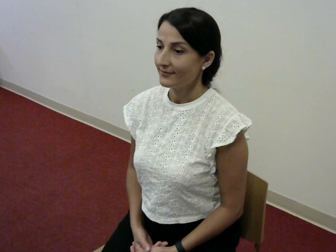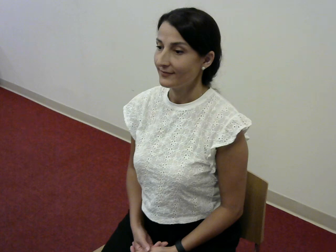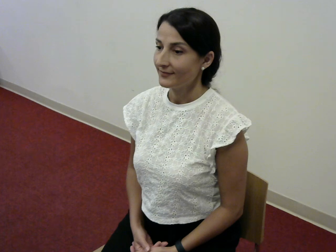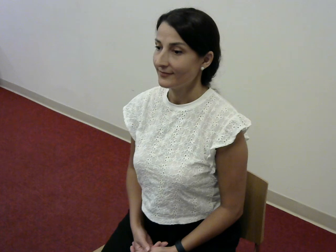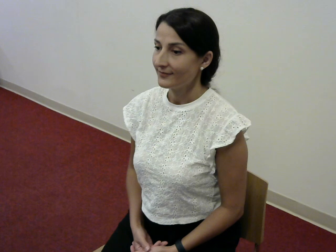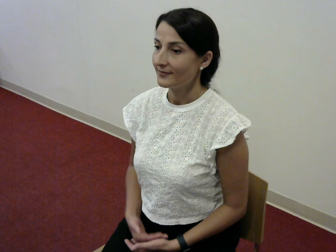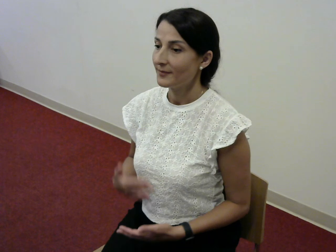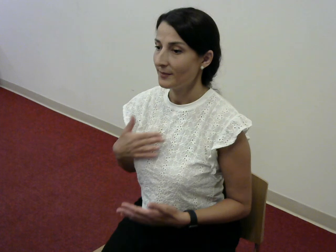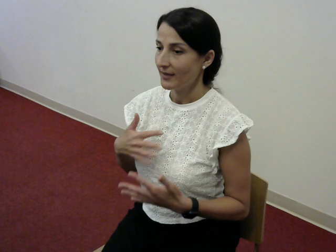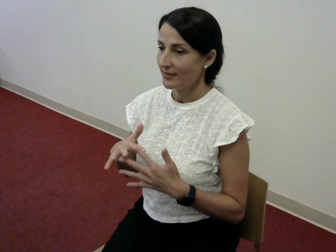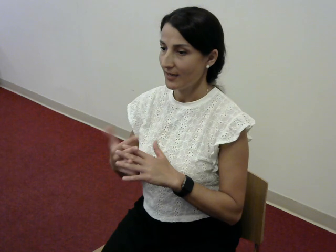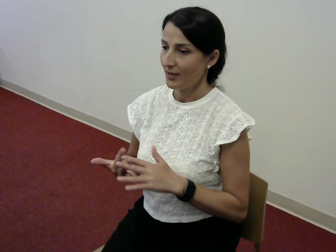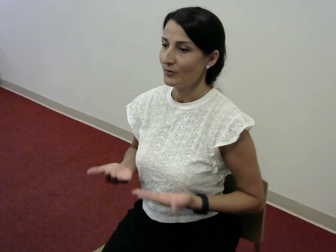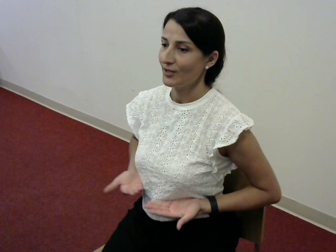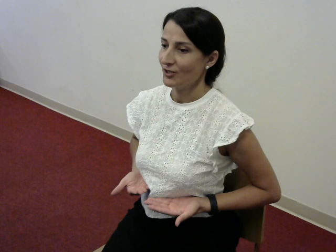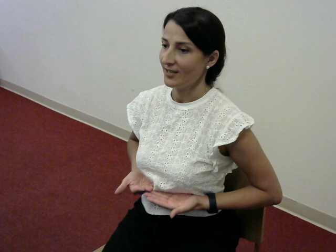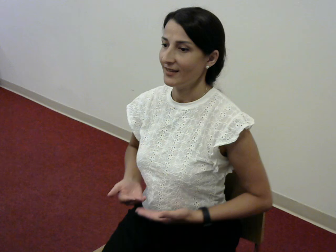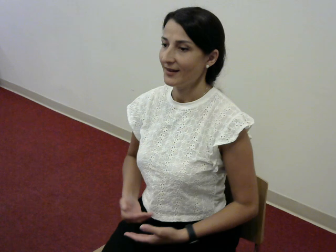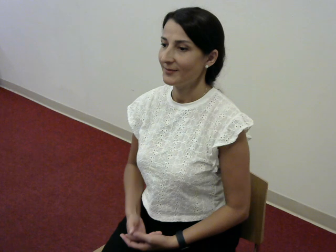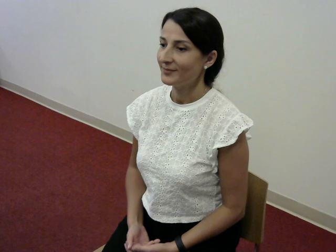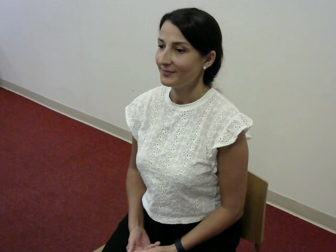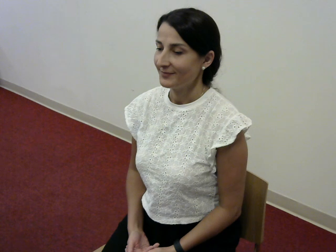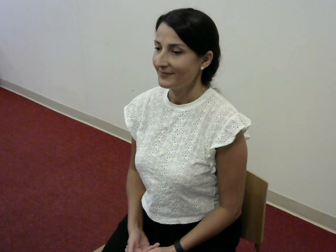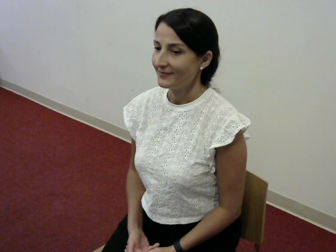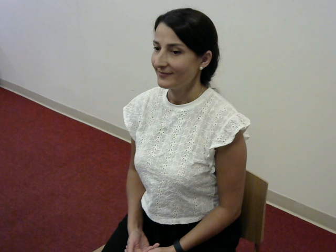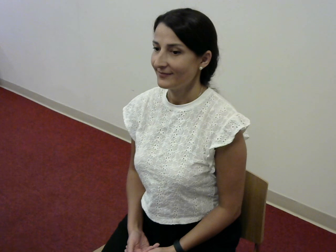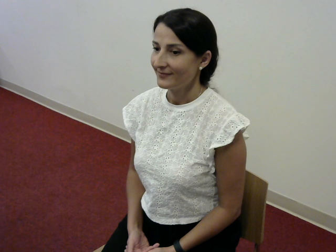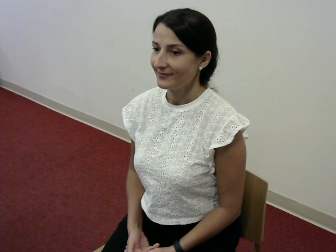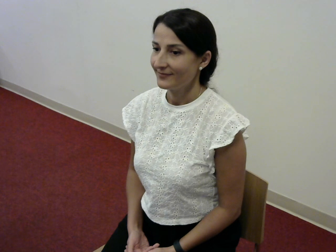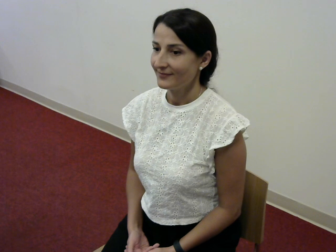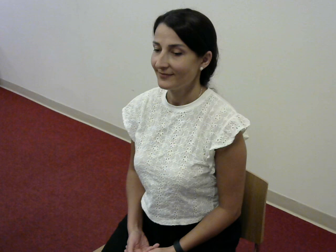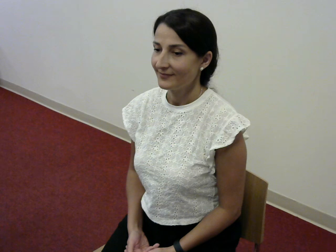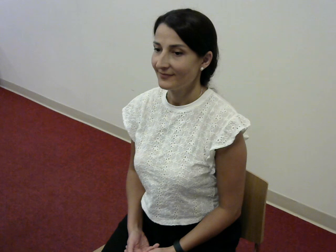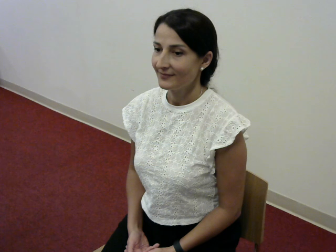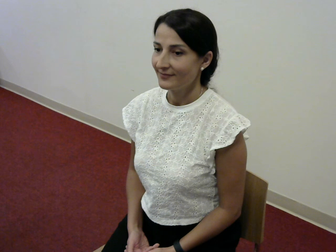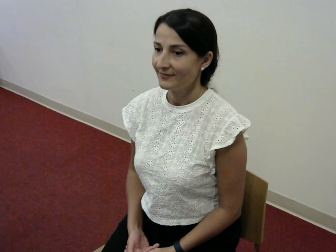Mən rayonda yaşayıram